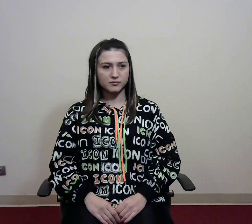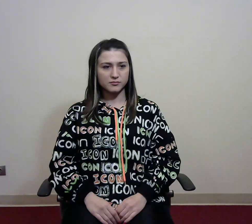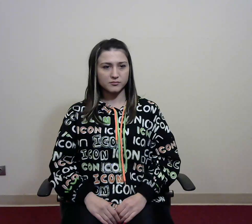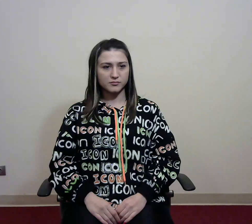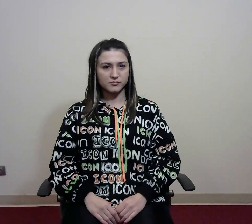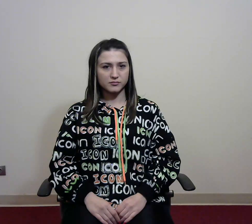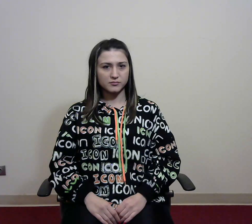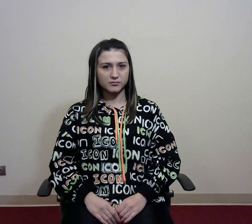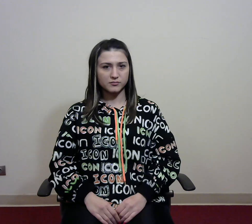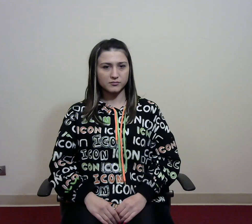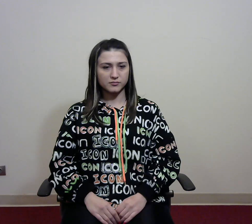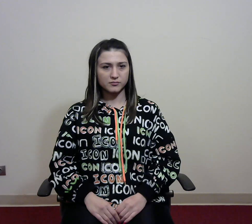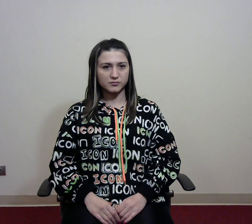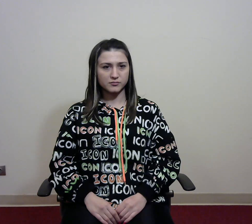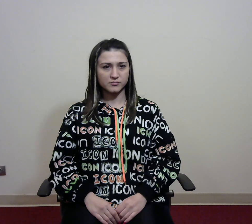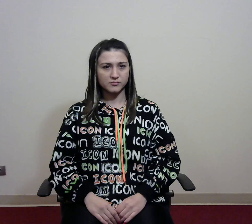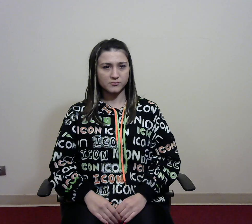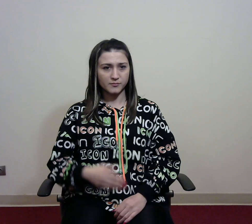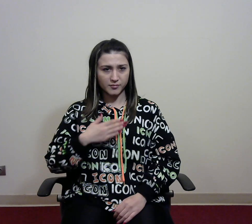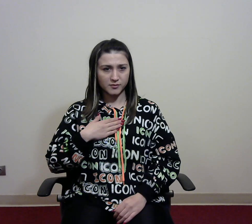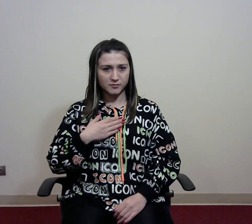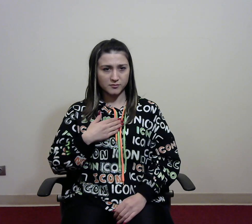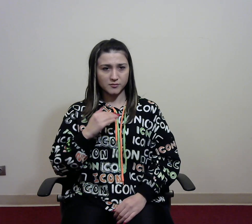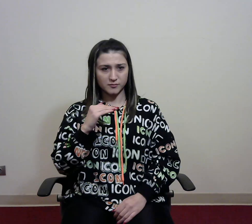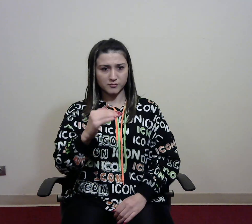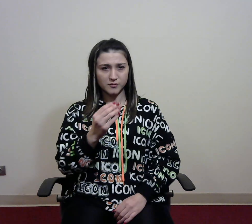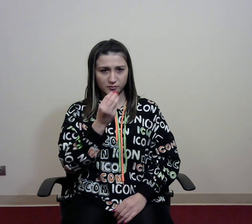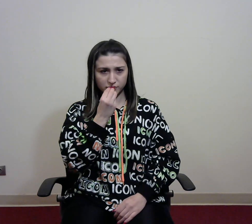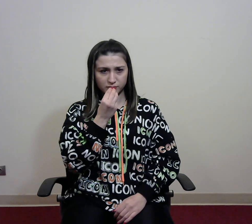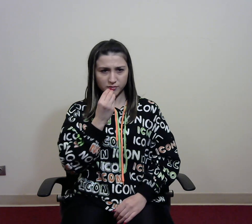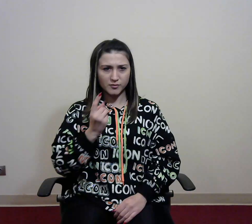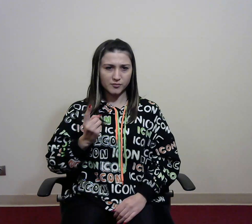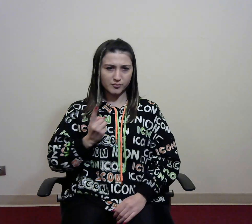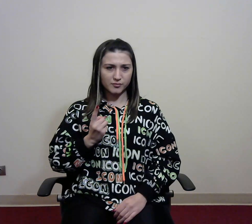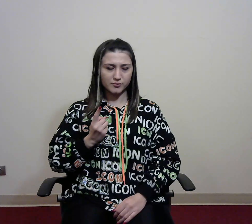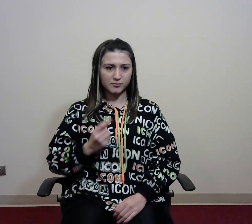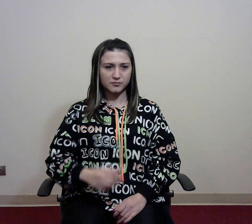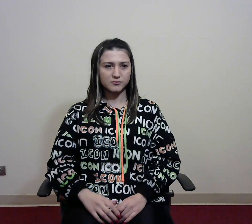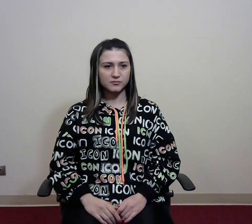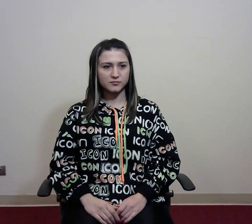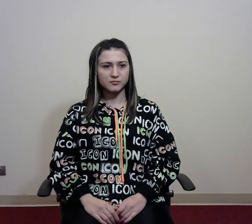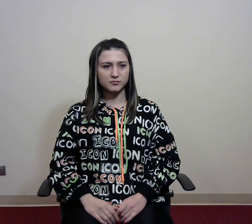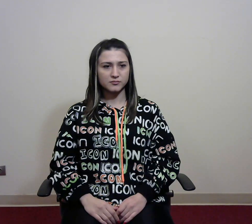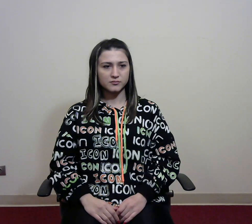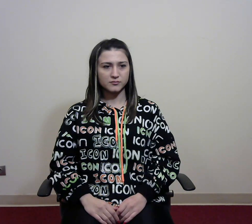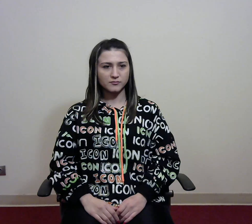Mən sizi naharda gözləyəcəm